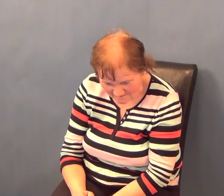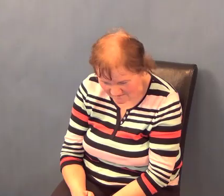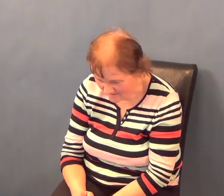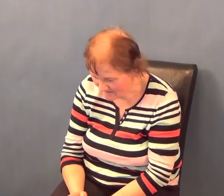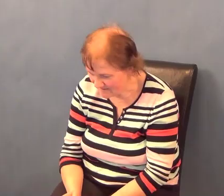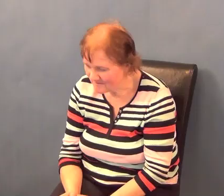Dobrze.